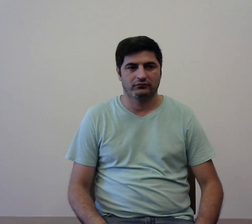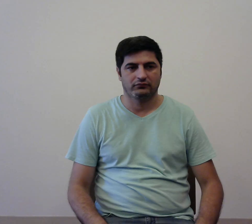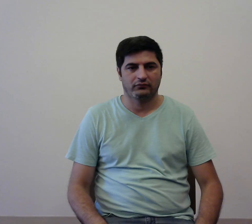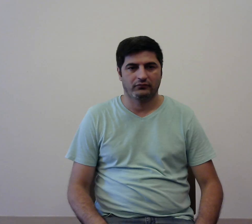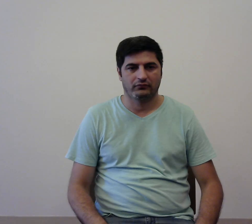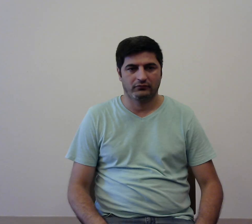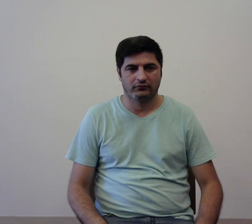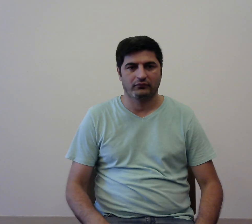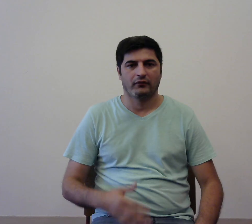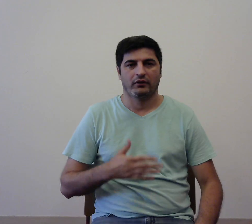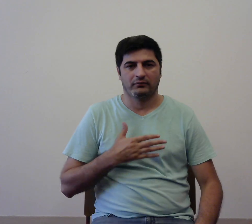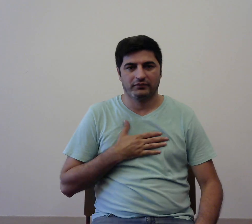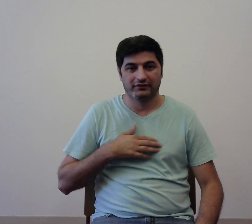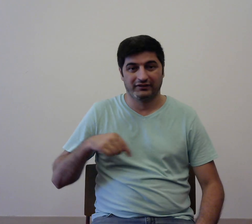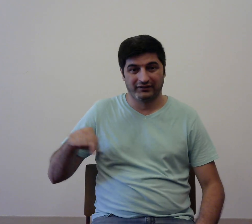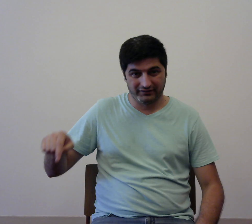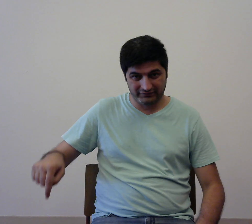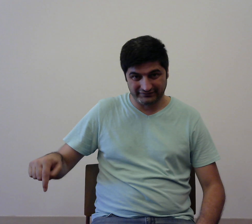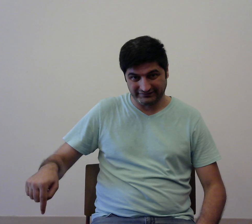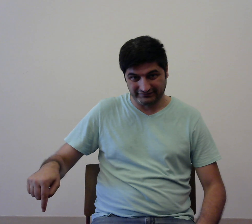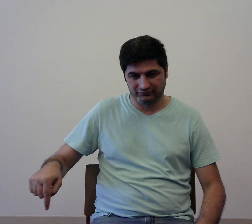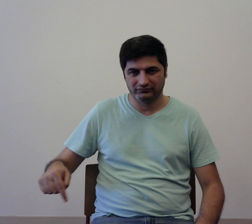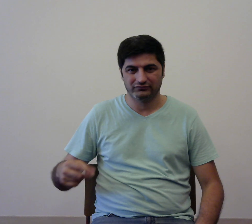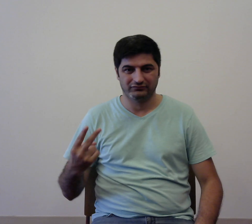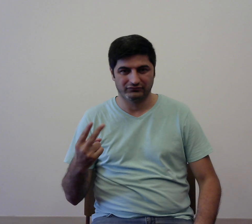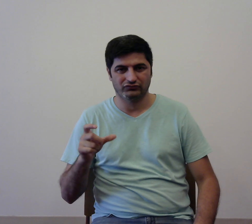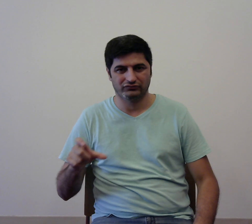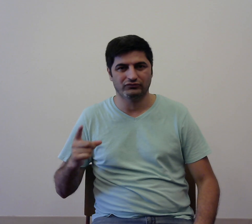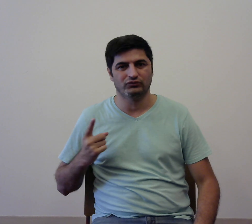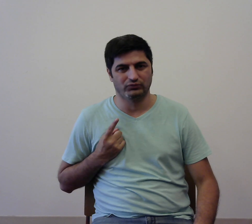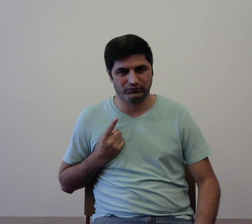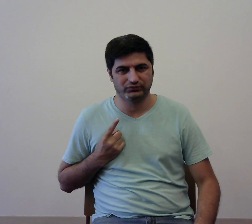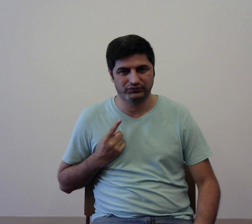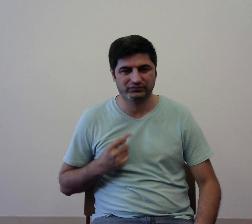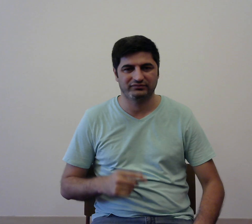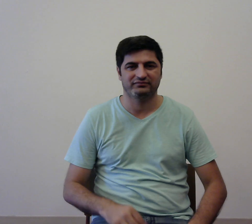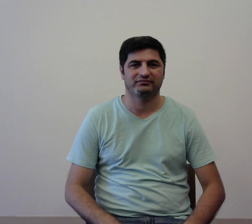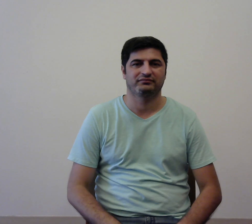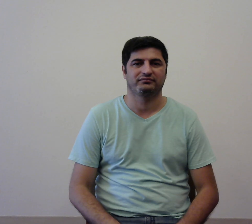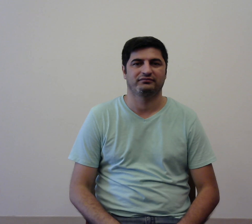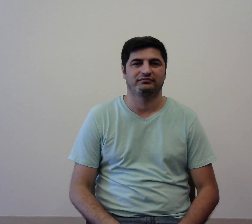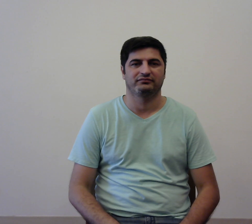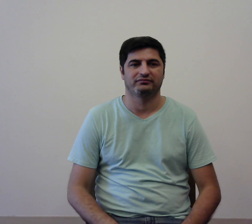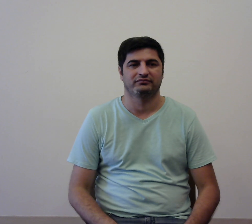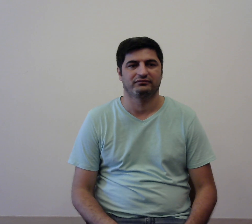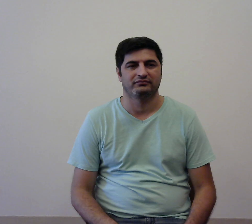Məni aşağıda 2 nəfər gözləyir